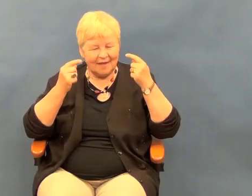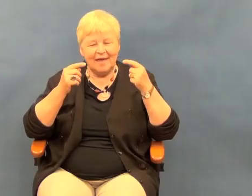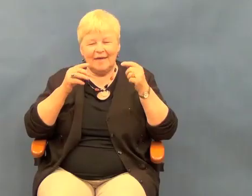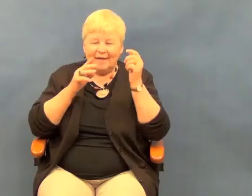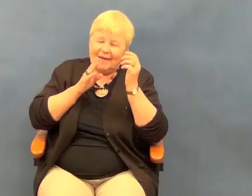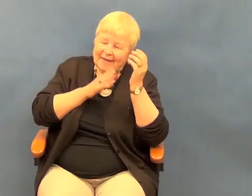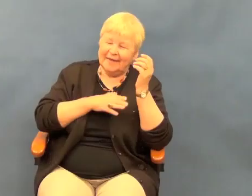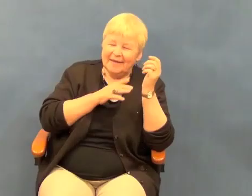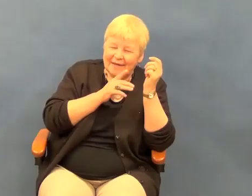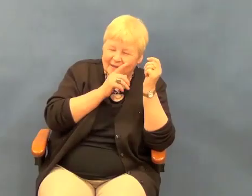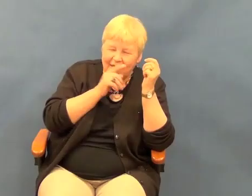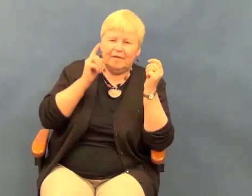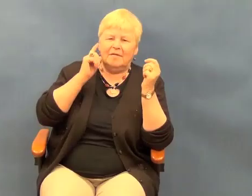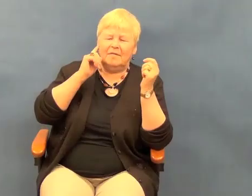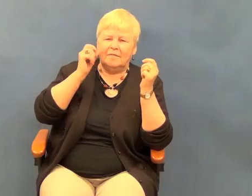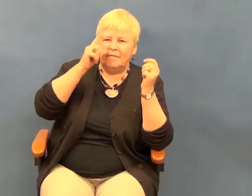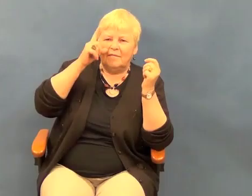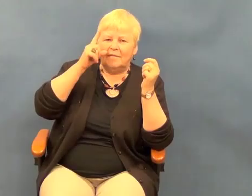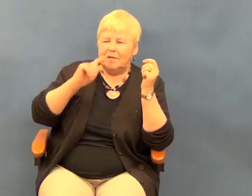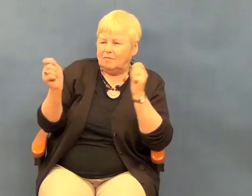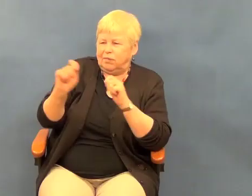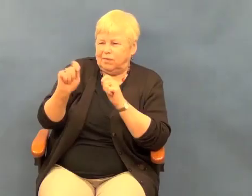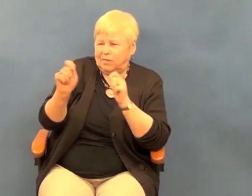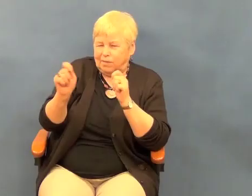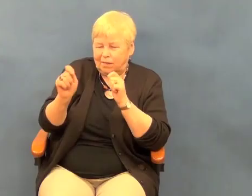Śpi sobie, nagle się budzi z powodu budzika.